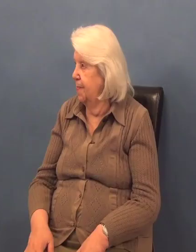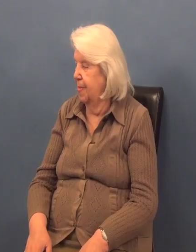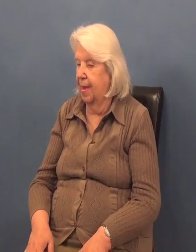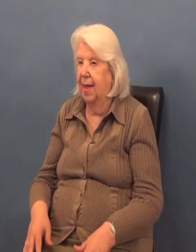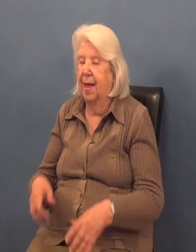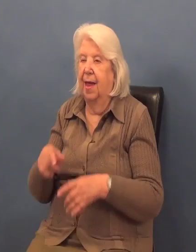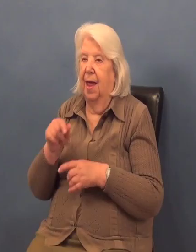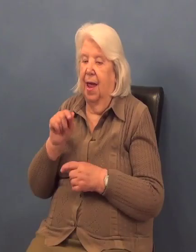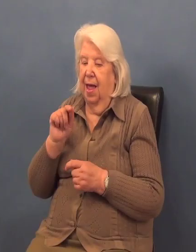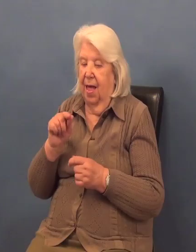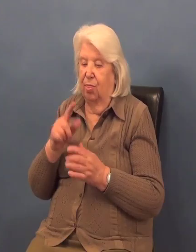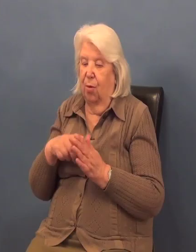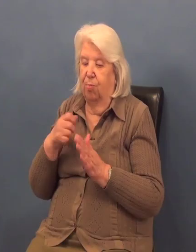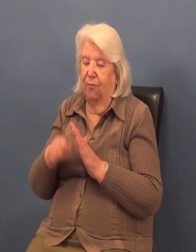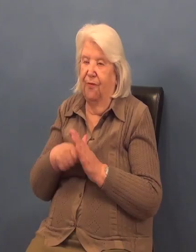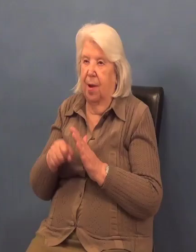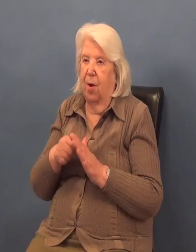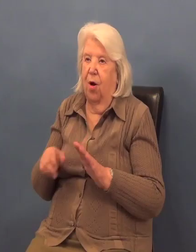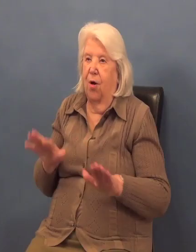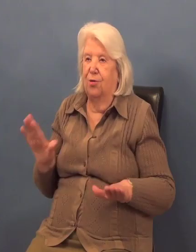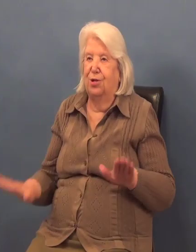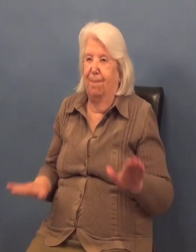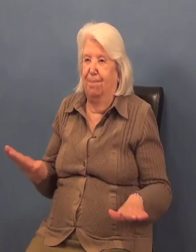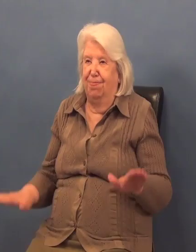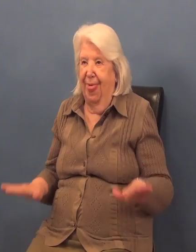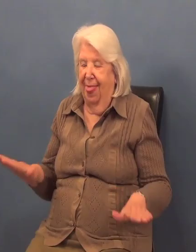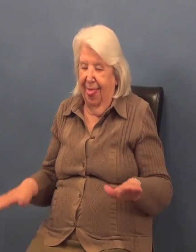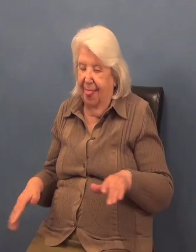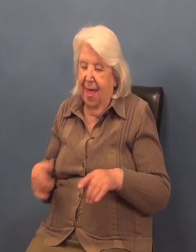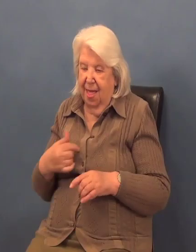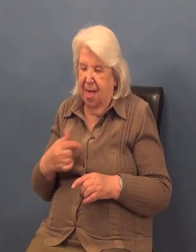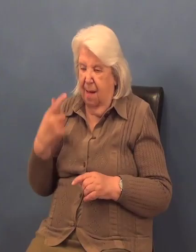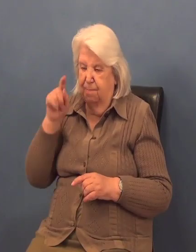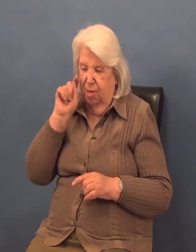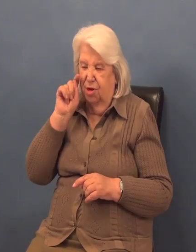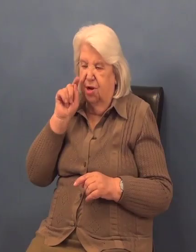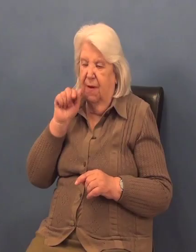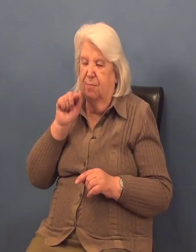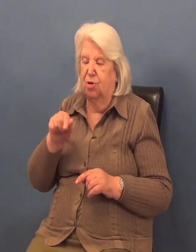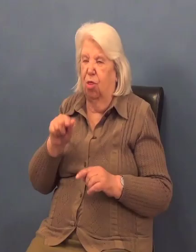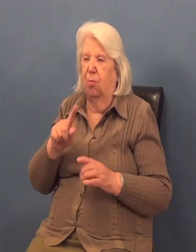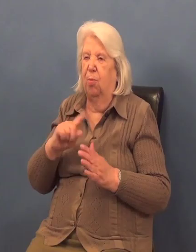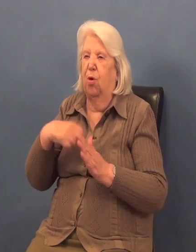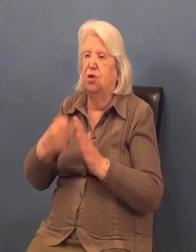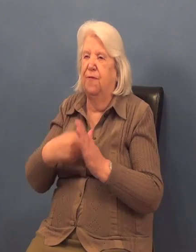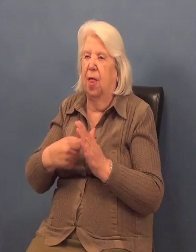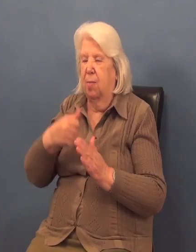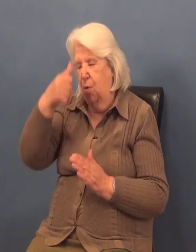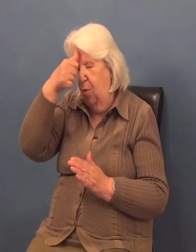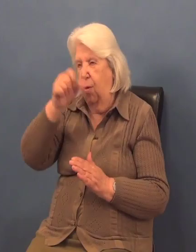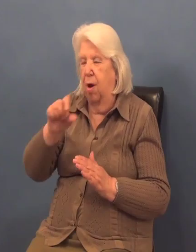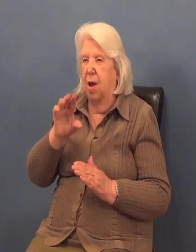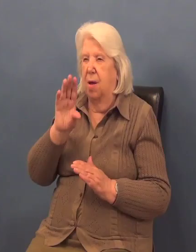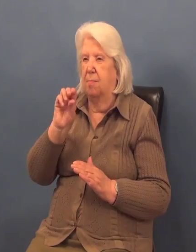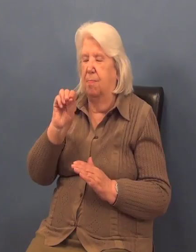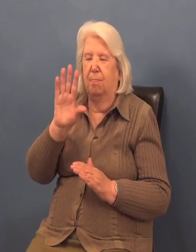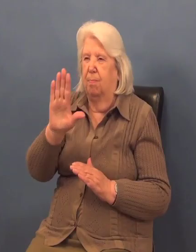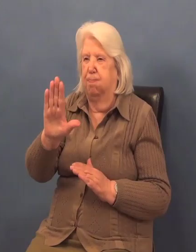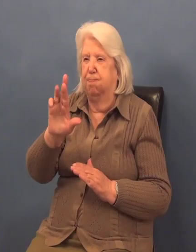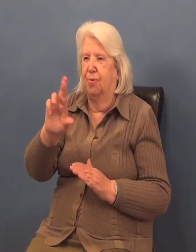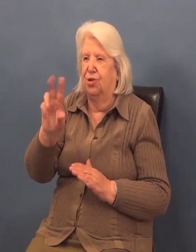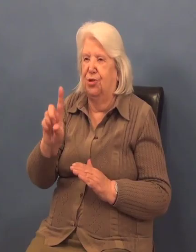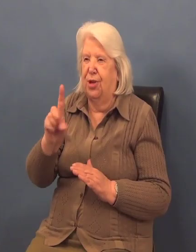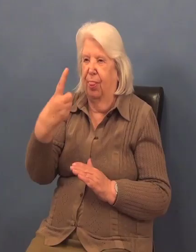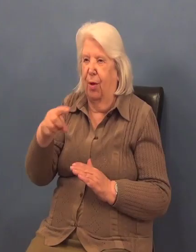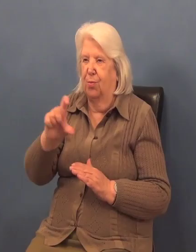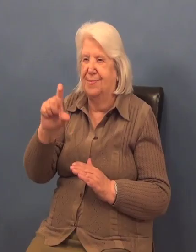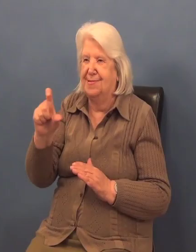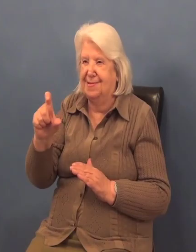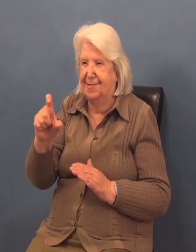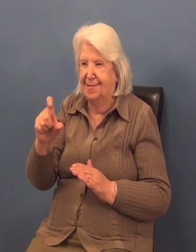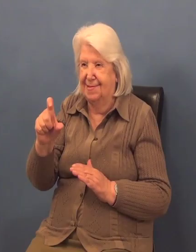To jest film z Chaplinem, ja podejrzewam, że to z filmu pod tytułem "Brzdąc".